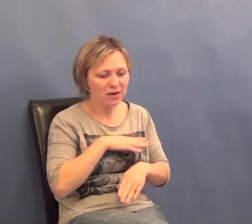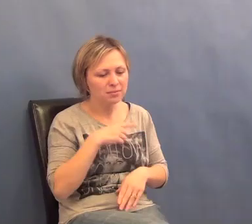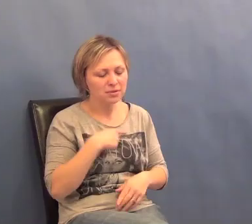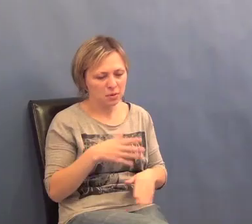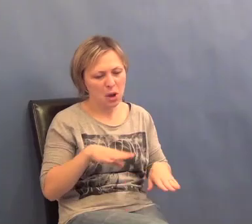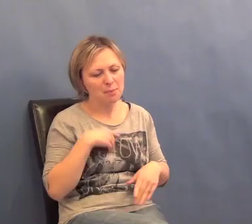Aha, ławka.